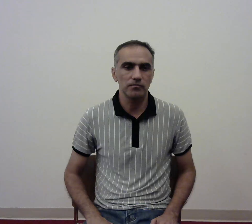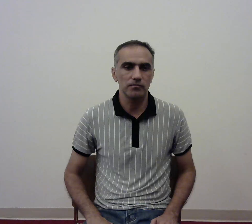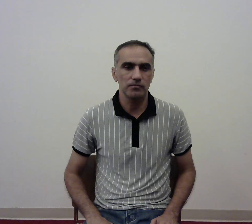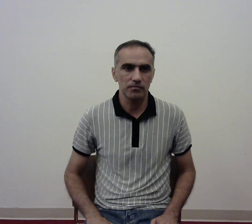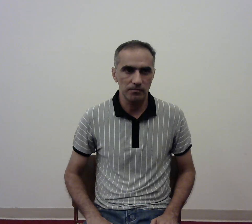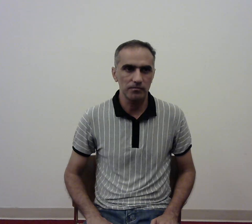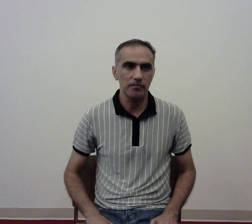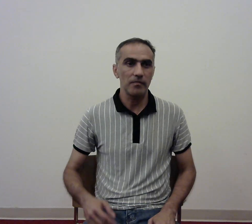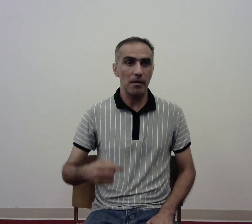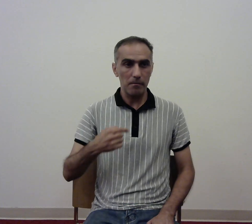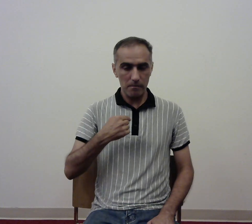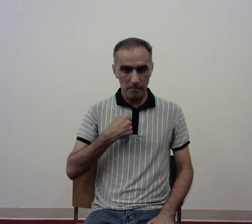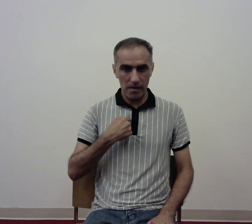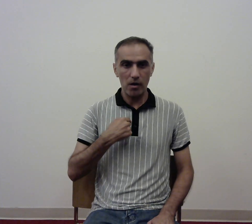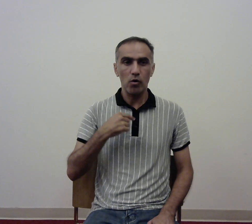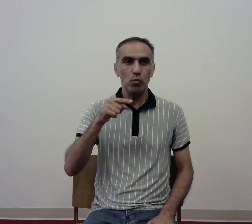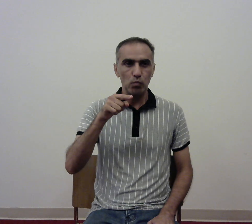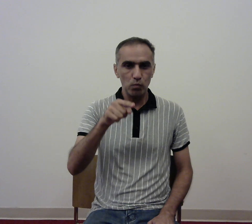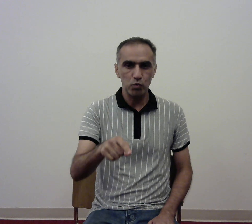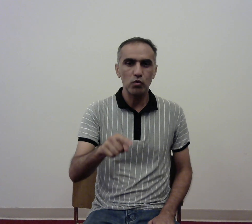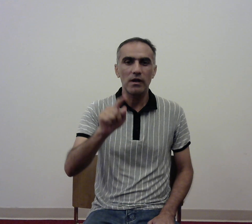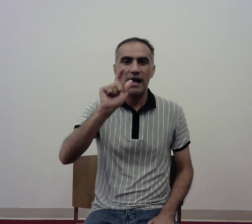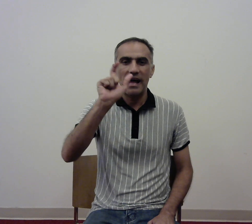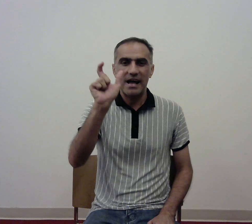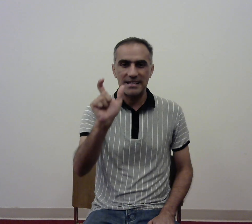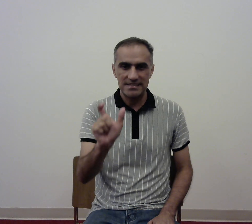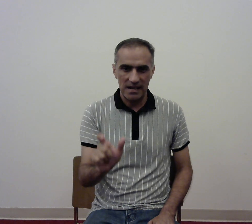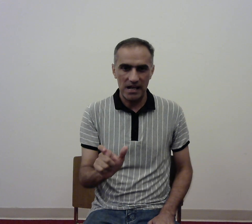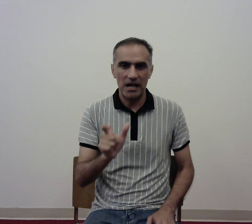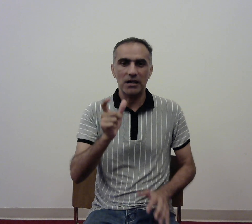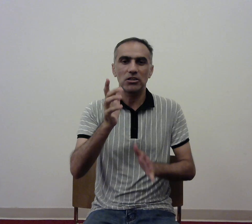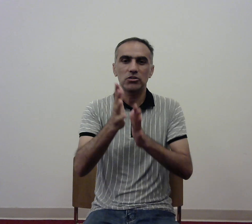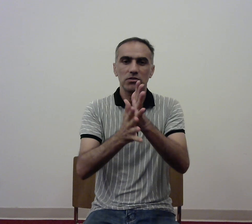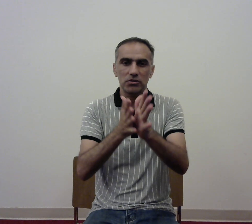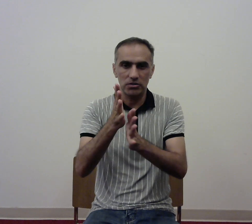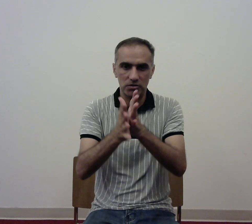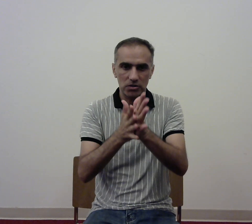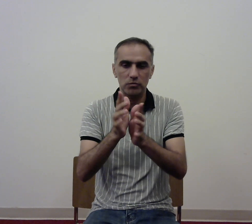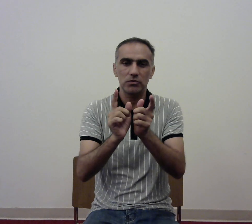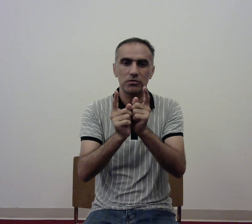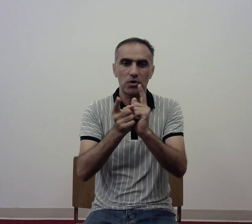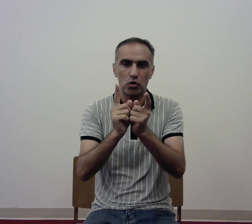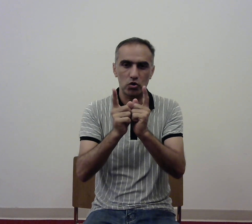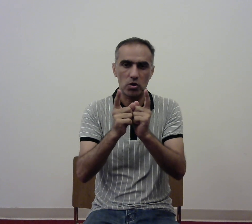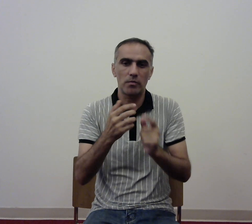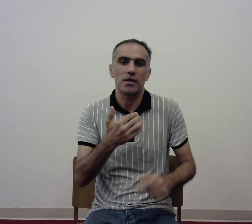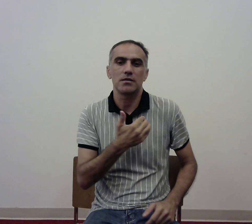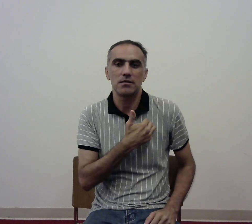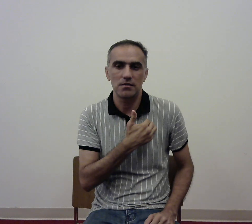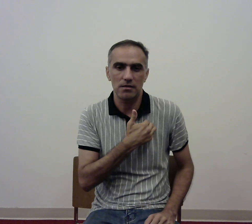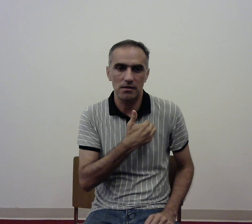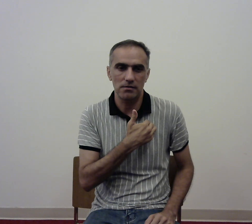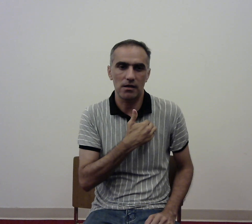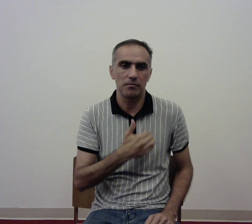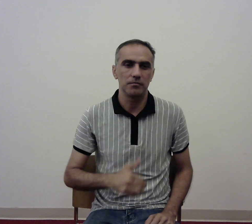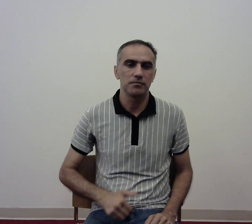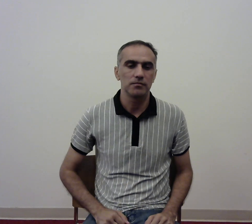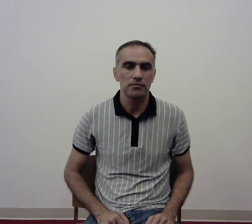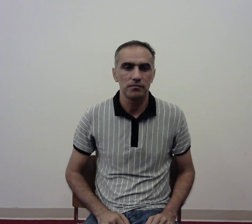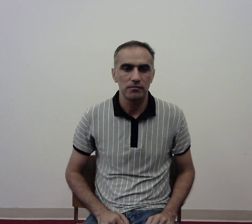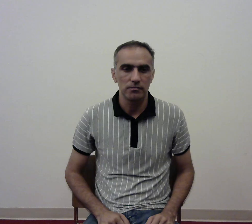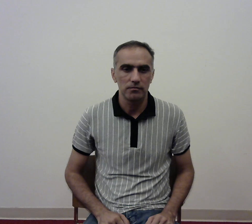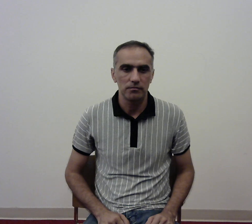Mən bu əsərin surdotərcüməsini istəyirəm